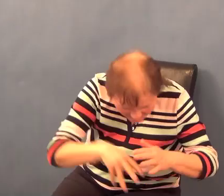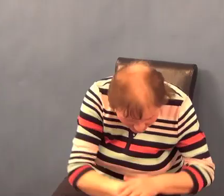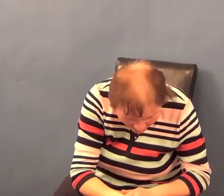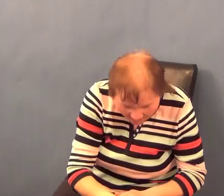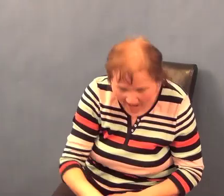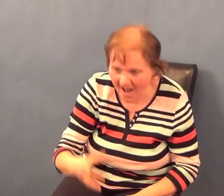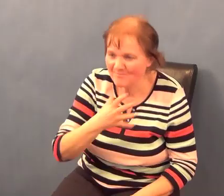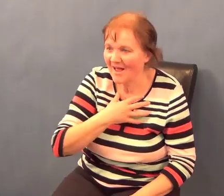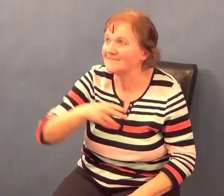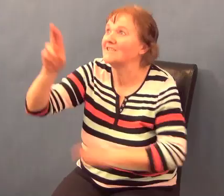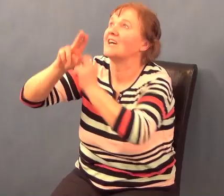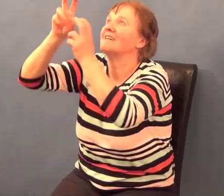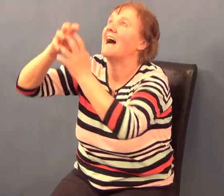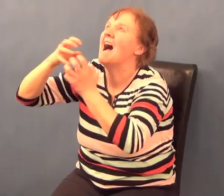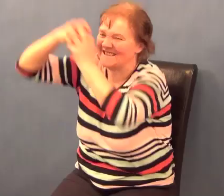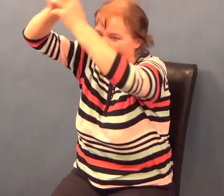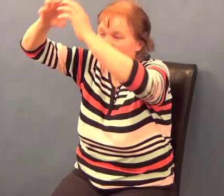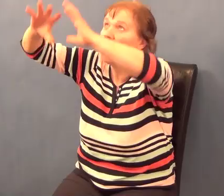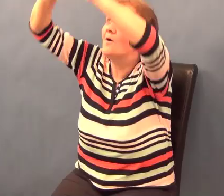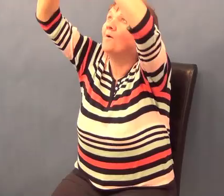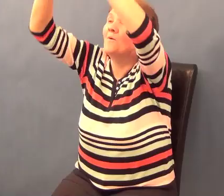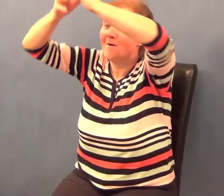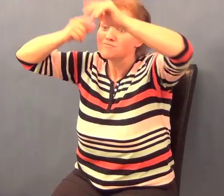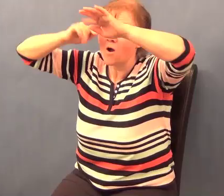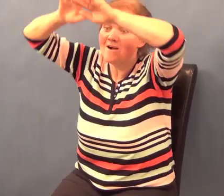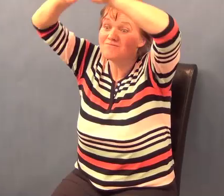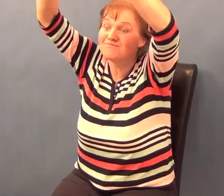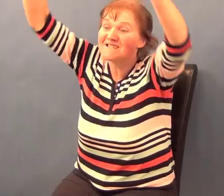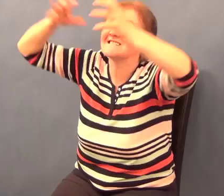Pies szczeka w stronę wiszącego ula.